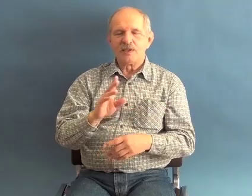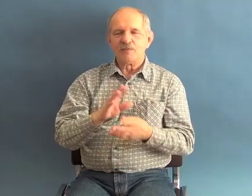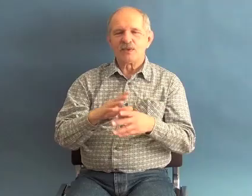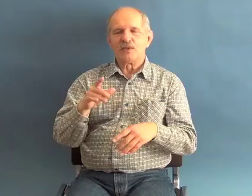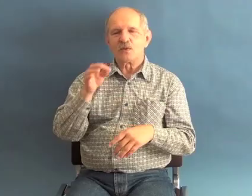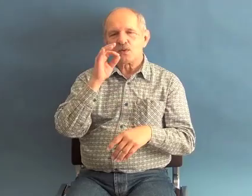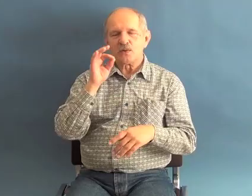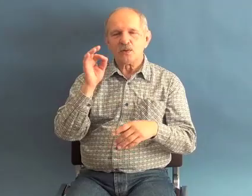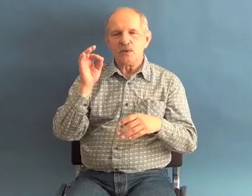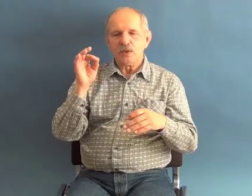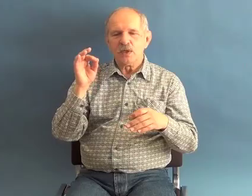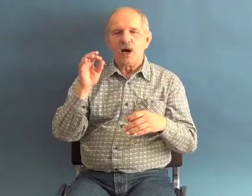Jest kot.